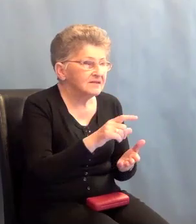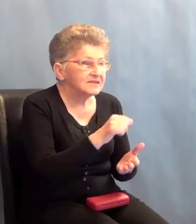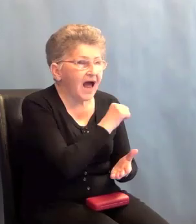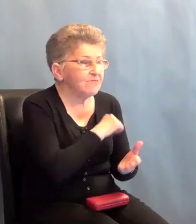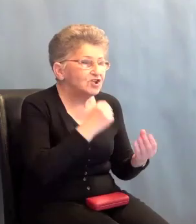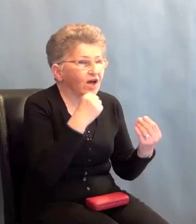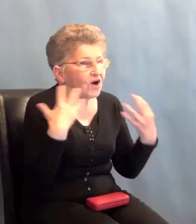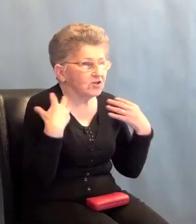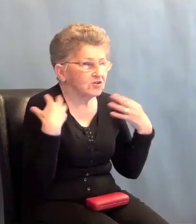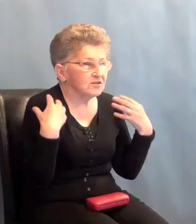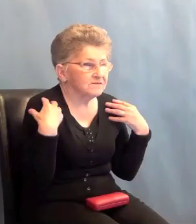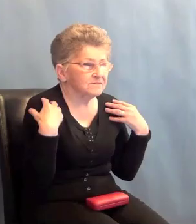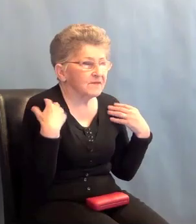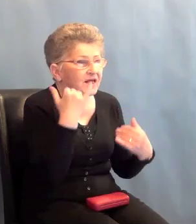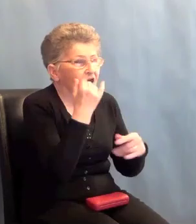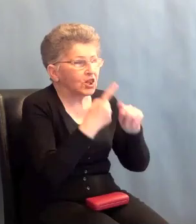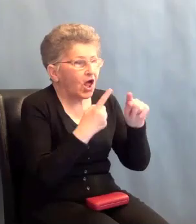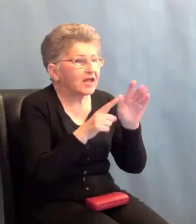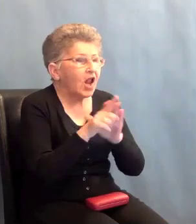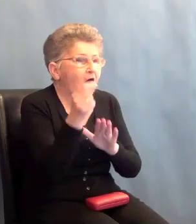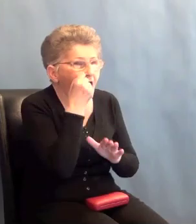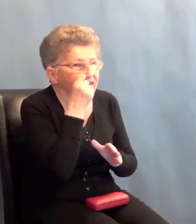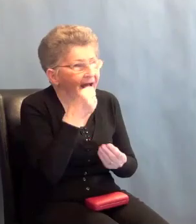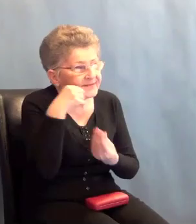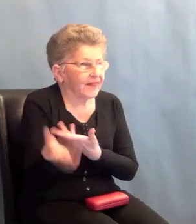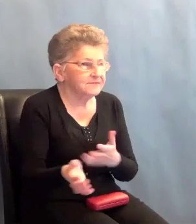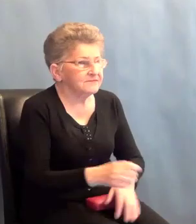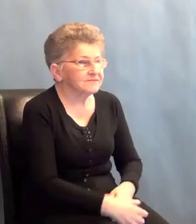Zakupy żywności dla siebie i trochę karmy dla kota.